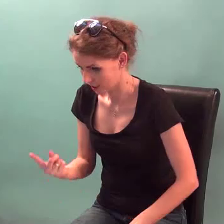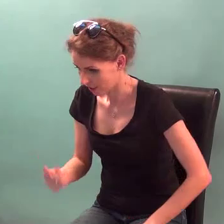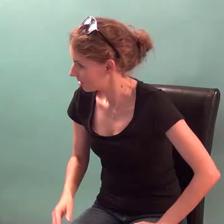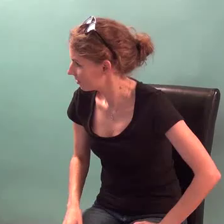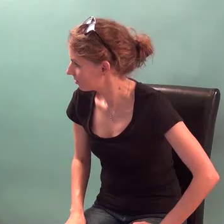Jeden?